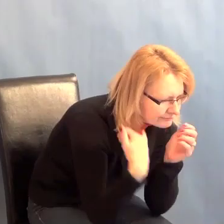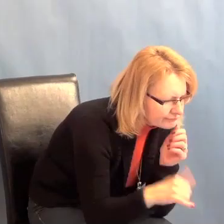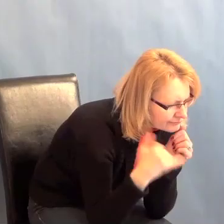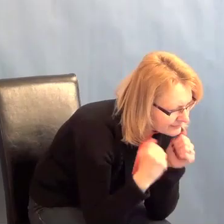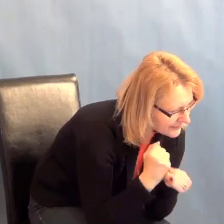Inny.